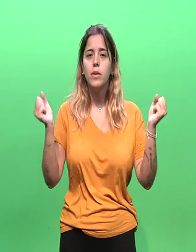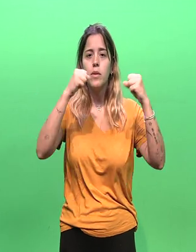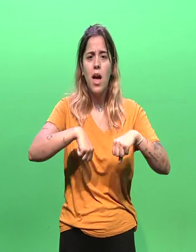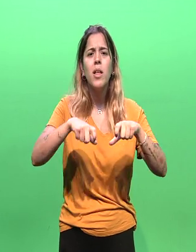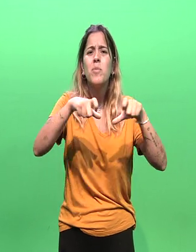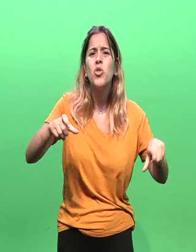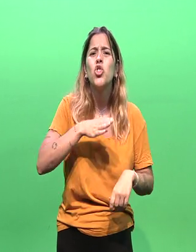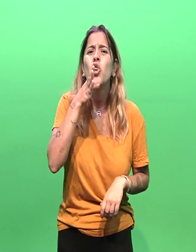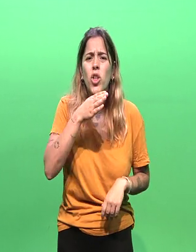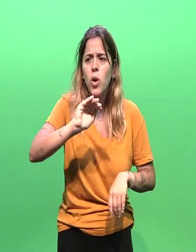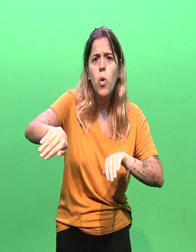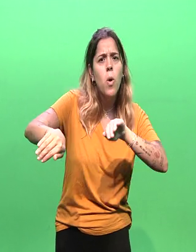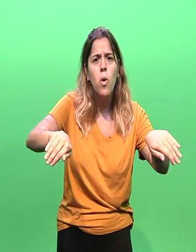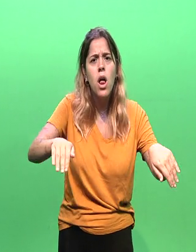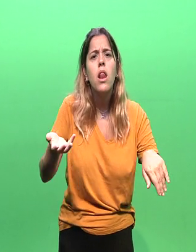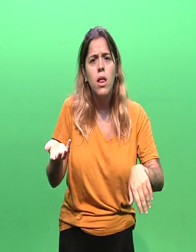D'acord, on és el mostrador, a la dreta o a l'esquerra?